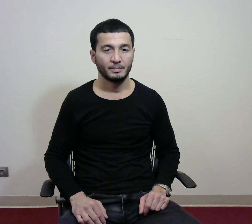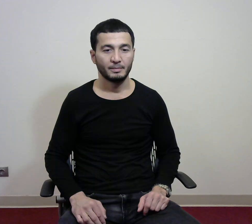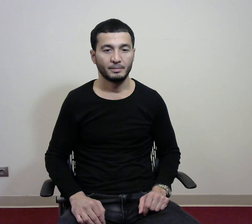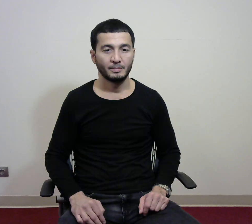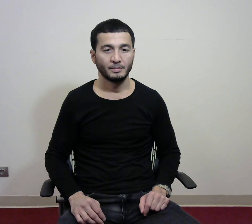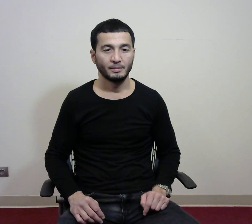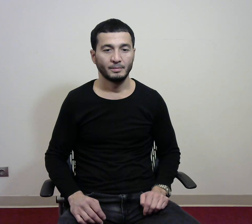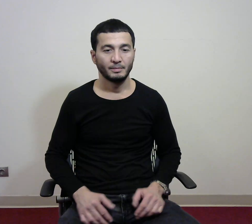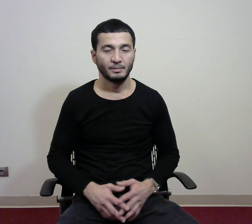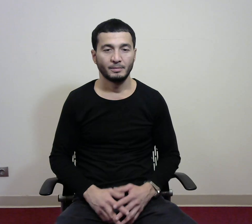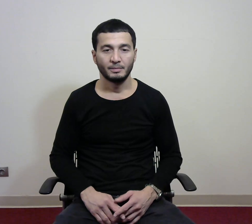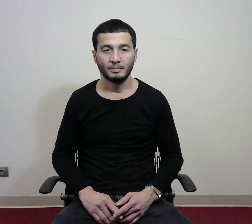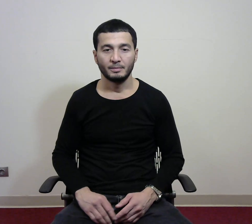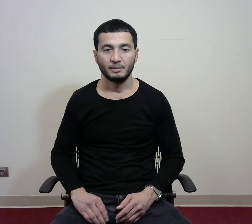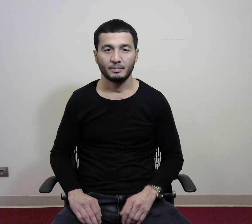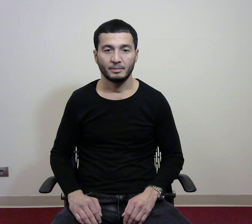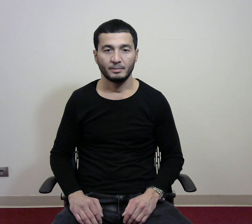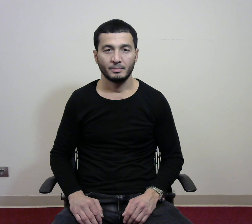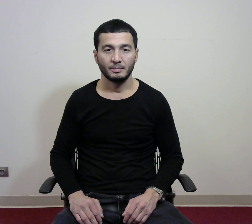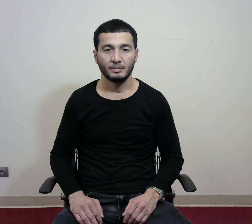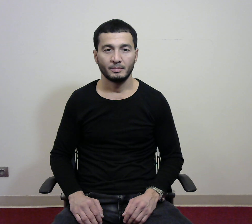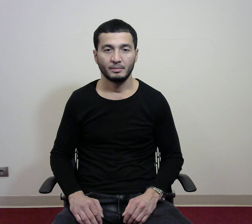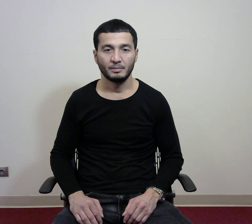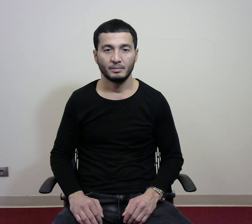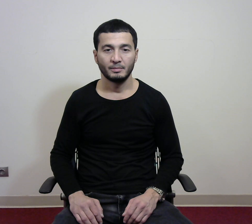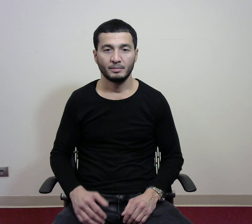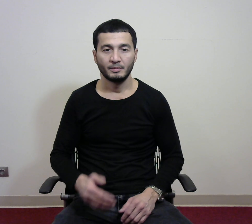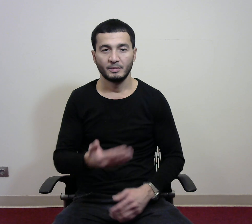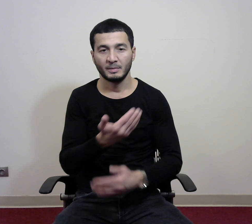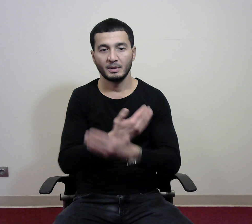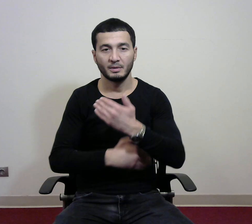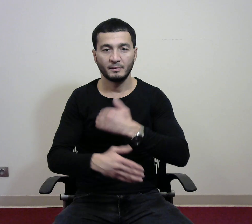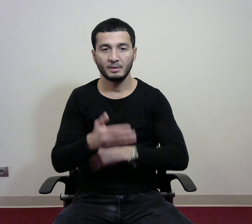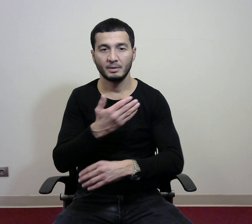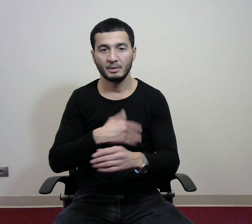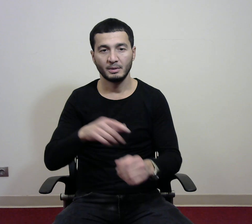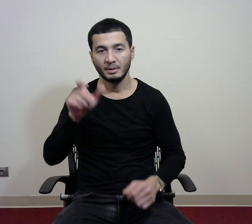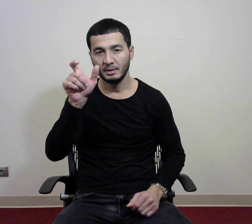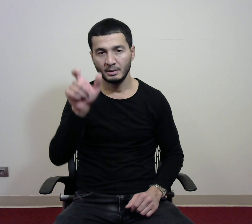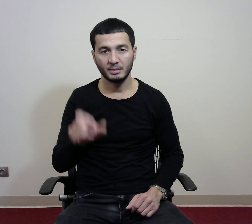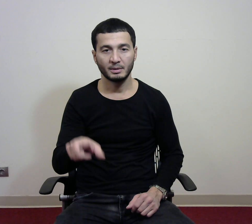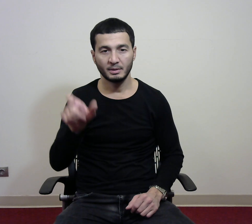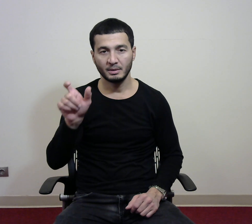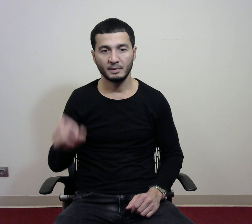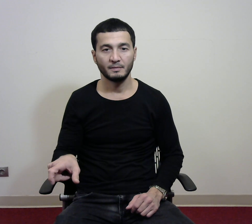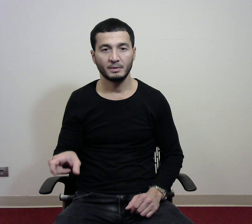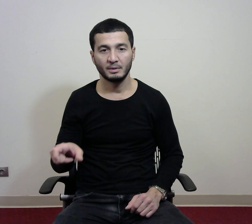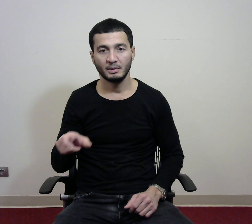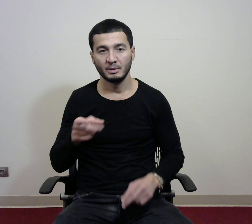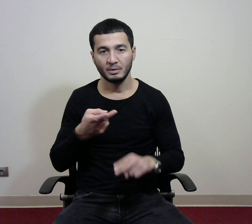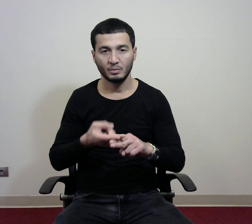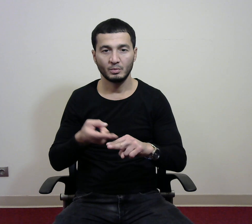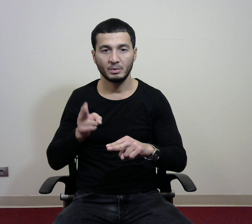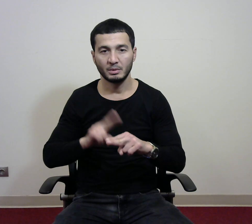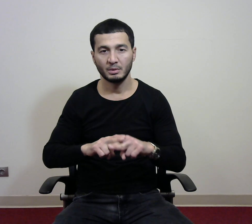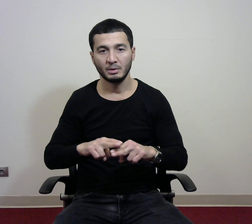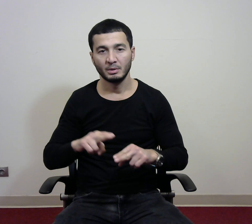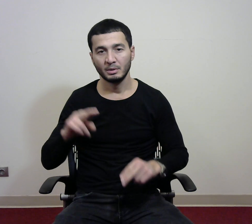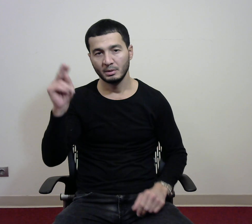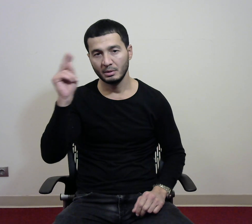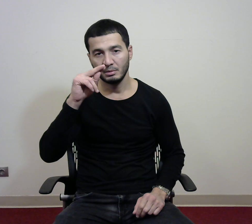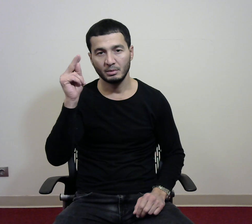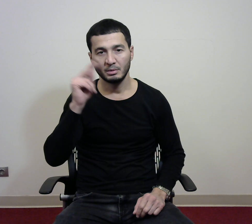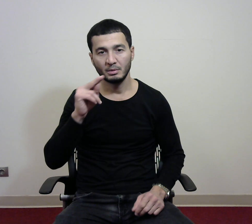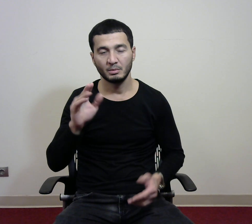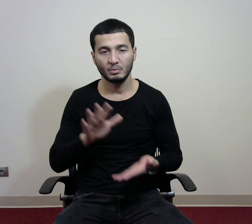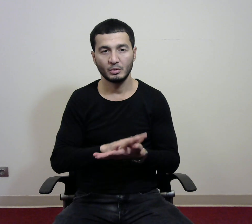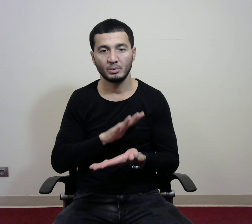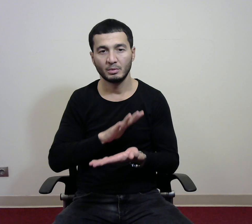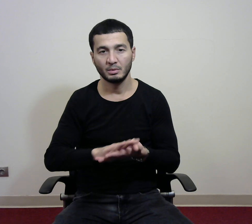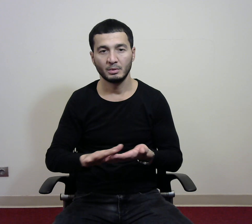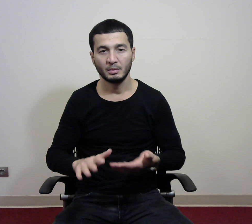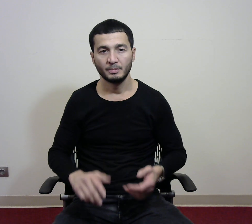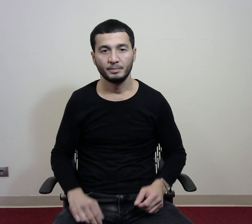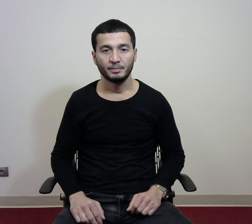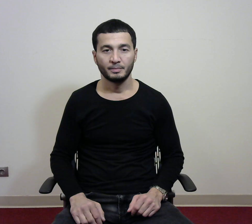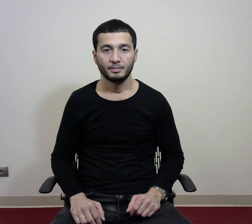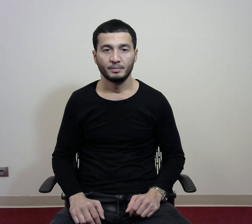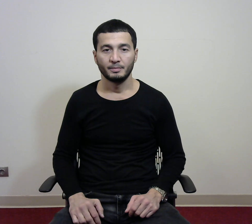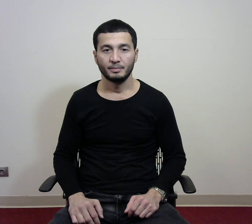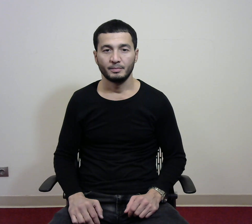Əlilliyi olan şəxslərə təhsil pulsuzdur